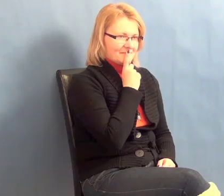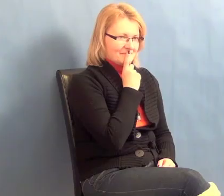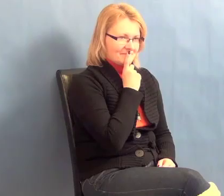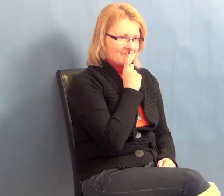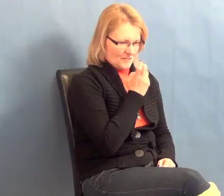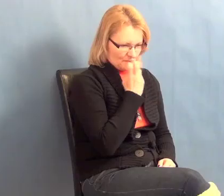Prąd.